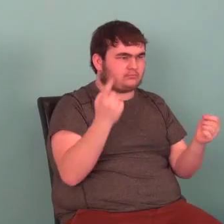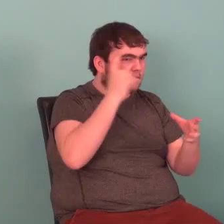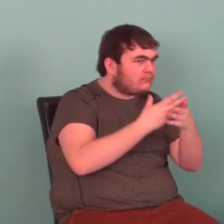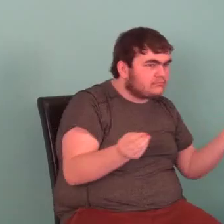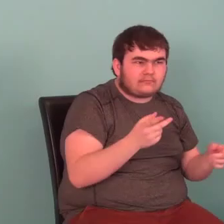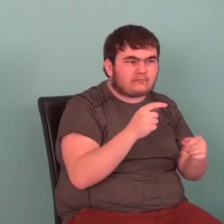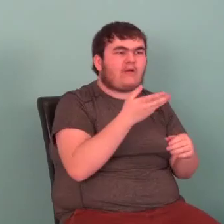Zginął, myśli, że zginął.